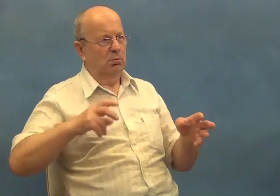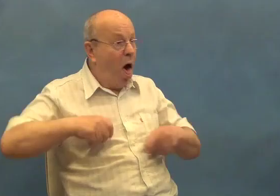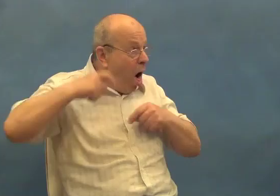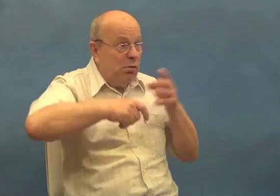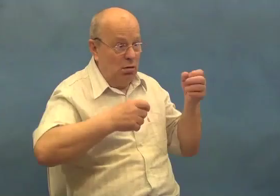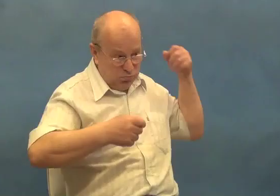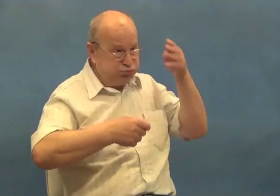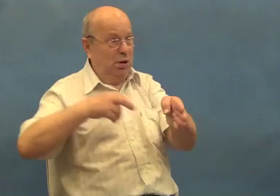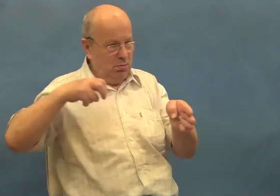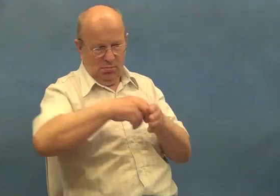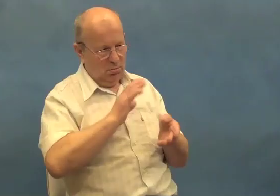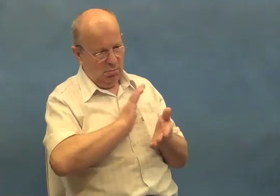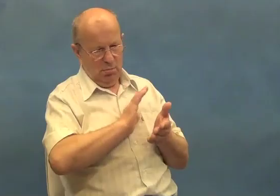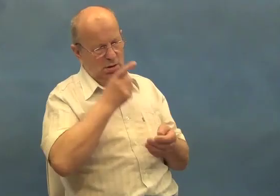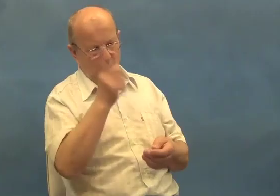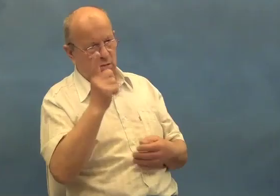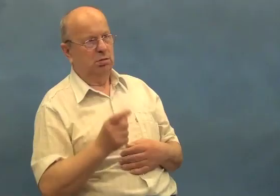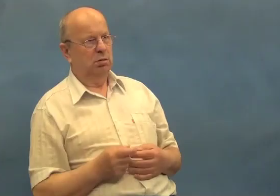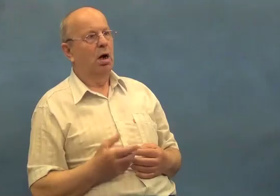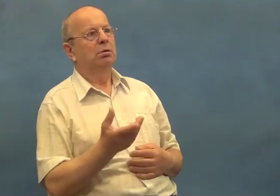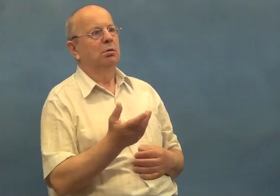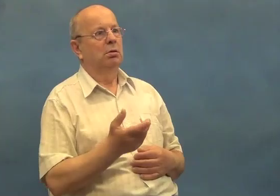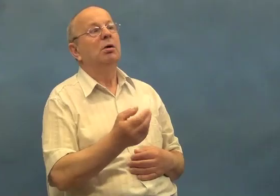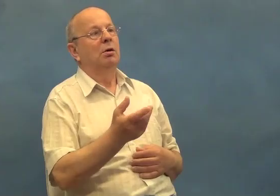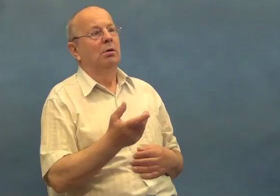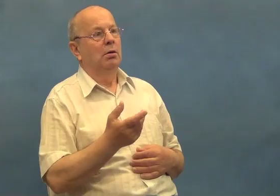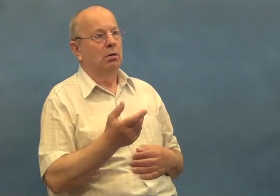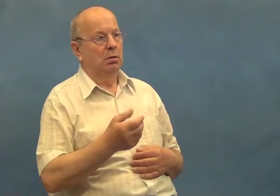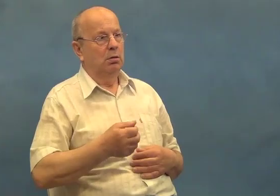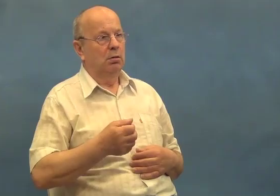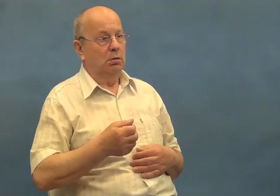Ktoś wbiega dużymi krokami na ulicę i samochód wjeżdża, tak nie wolno, jest zakaz.